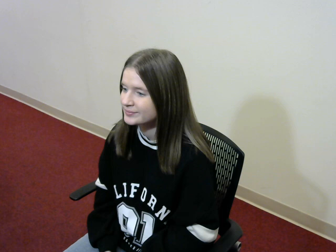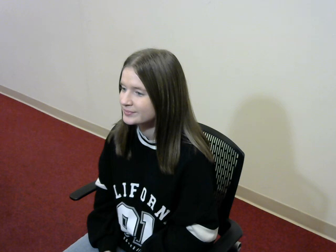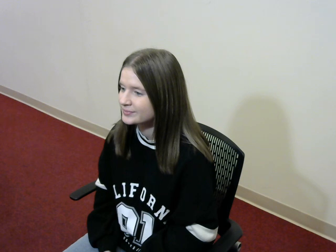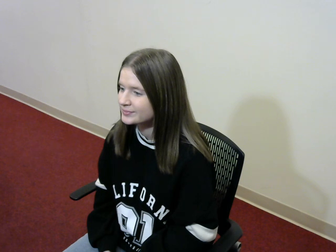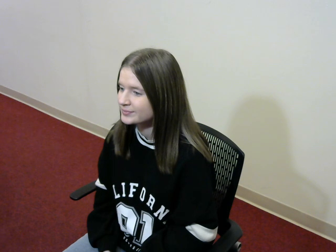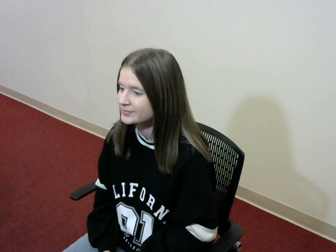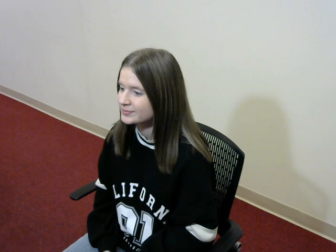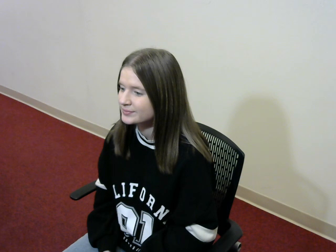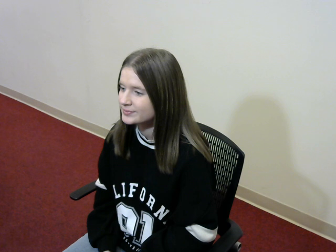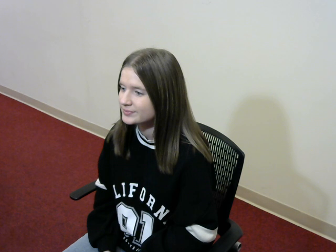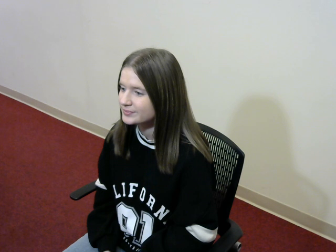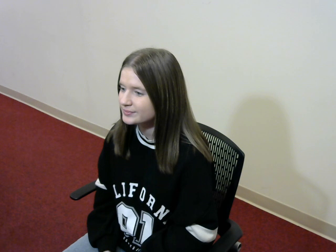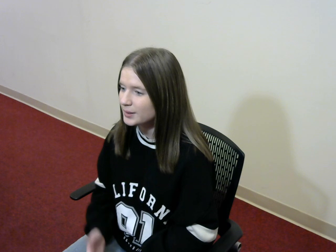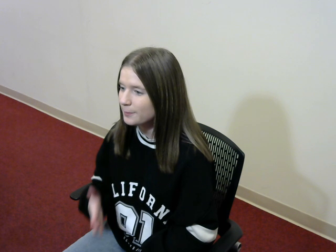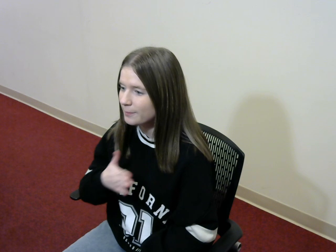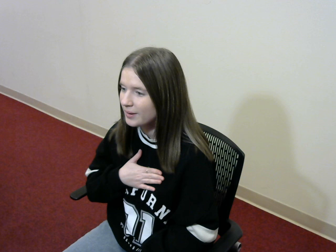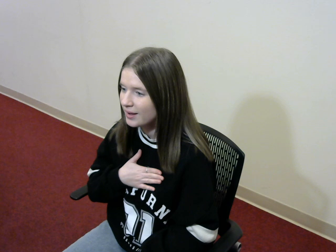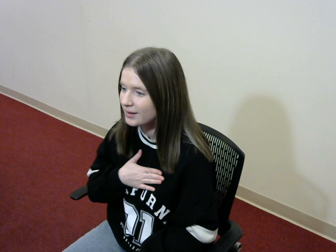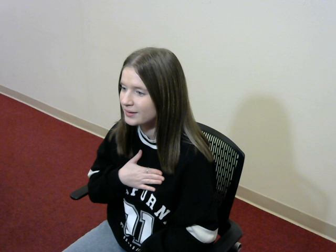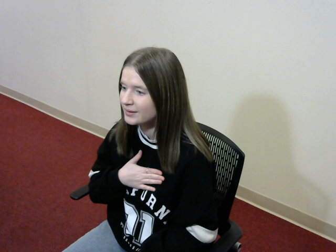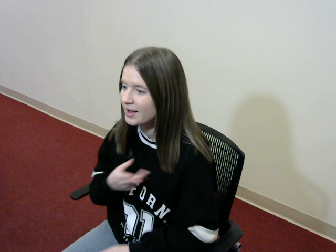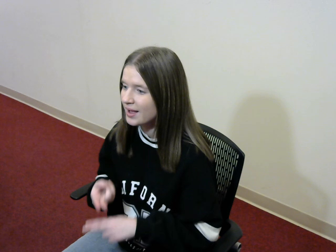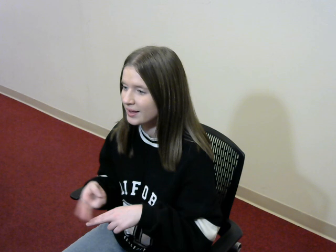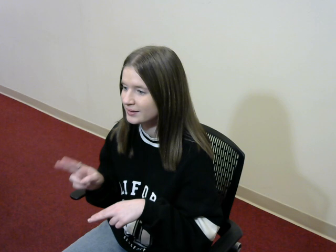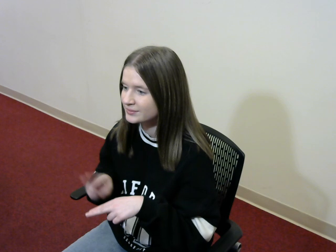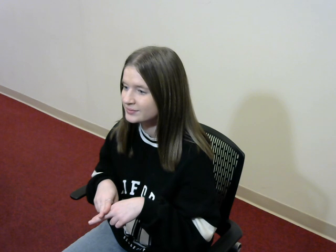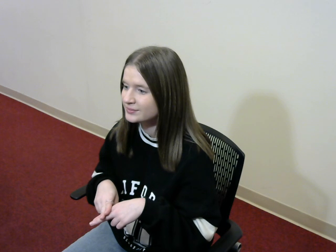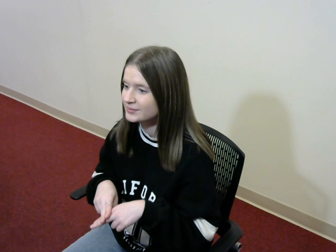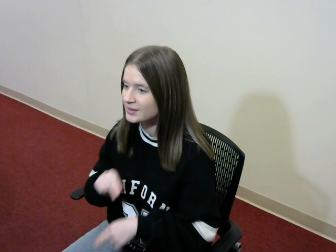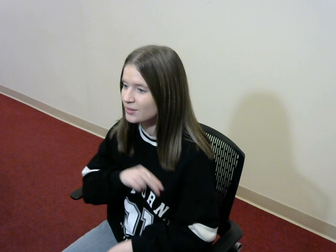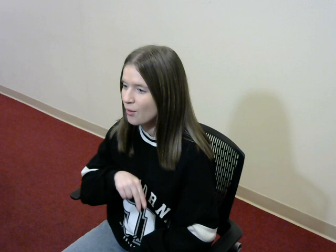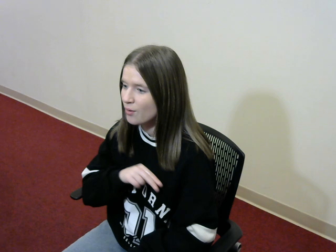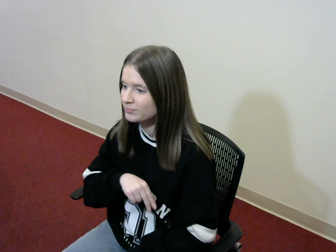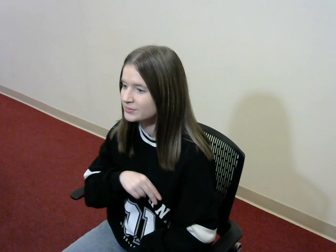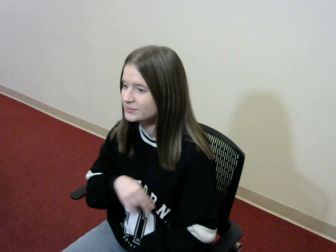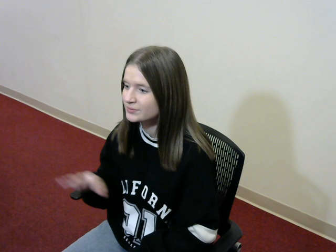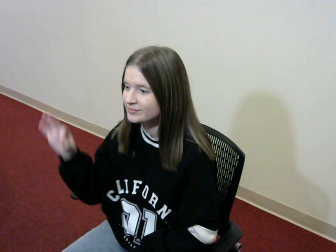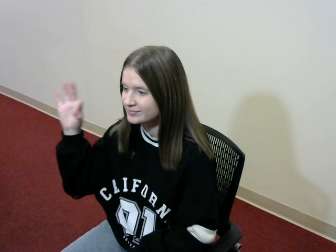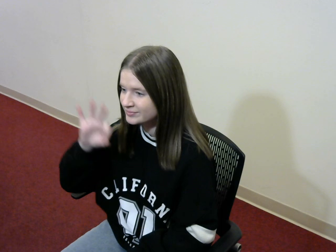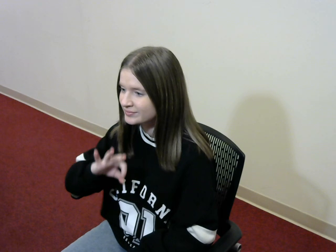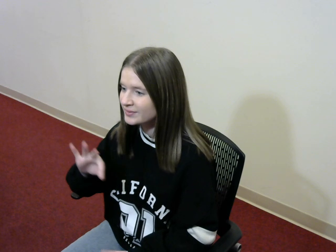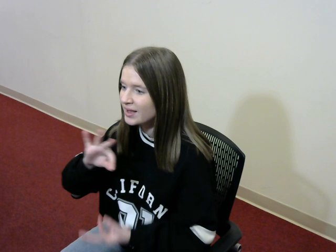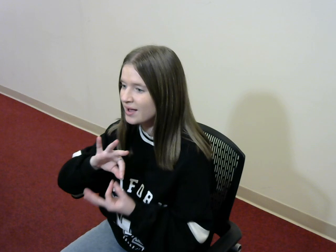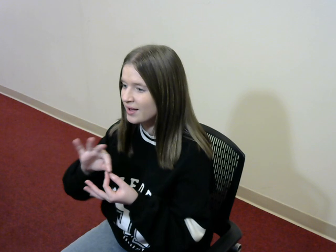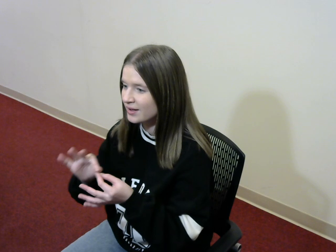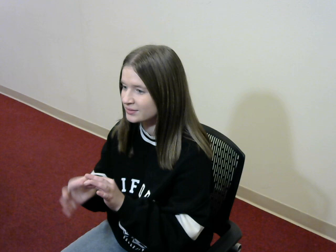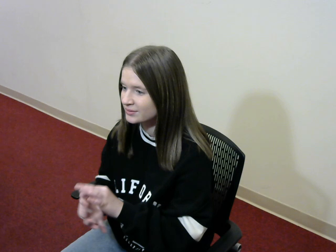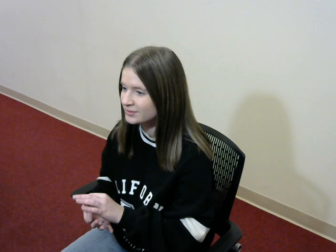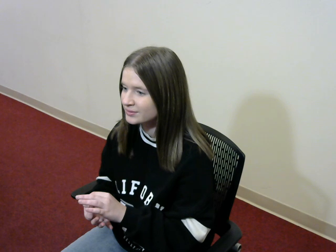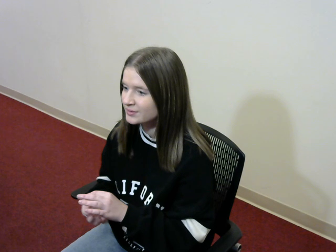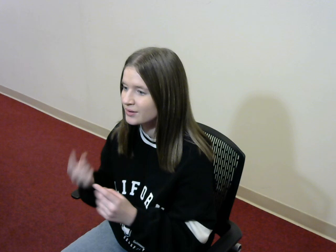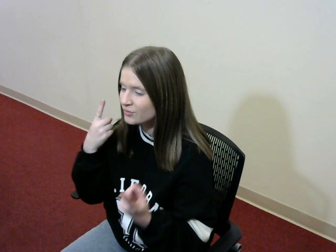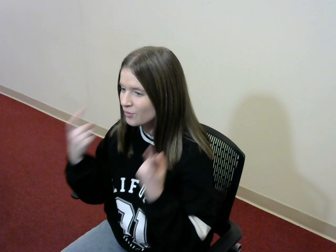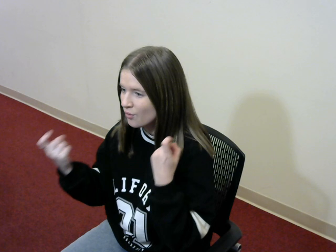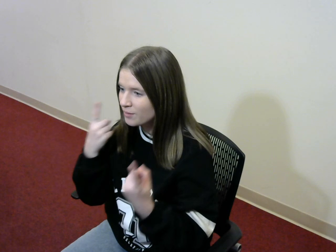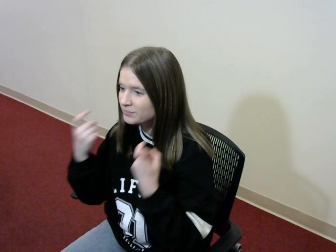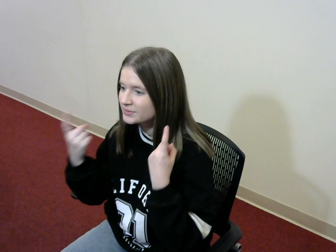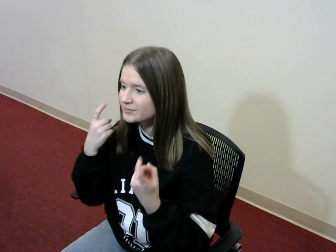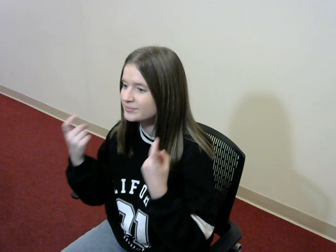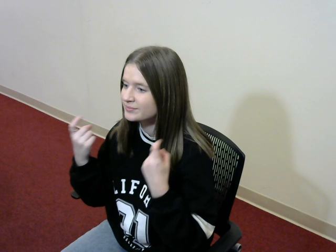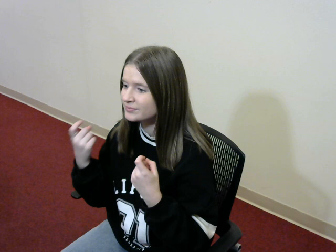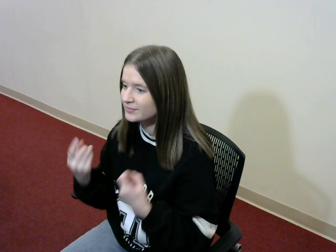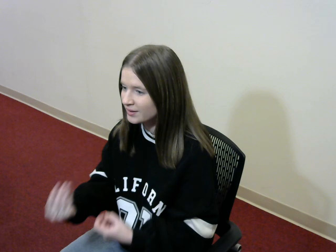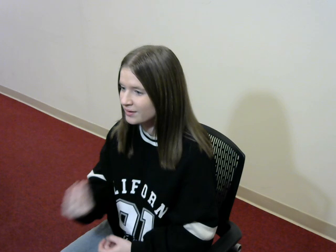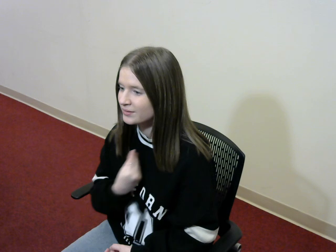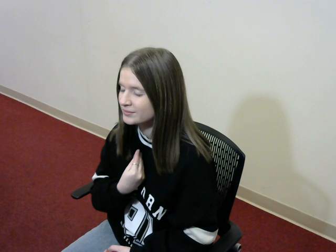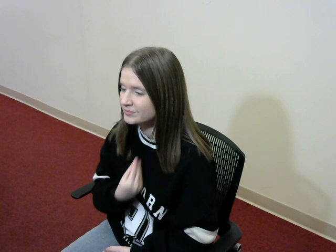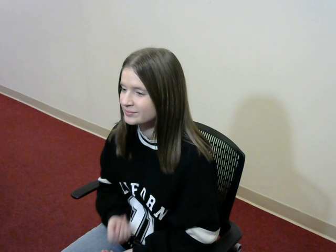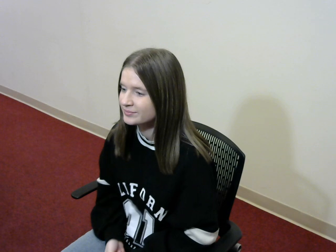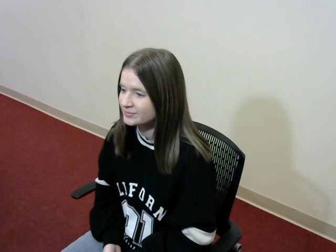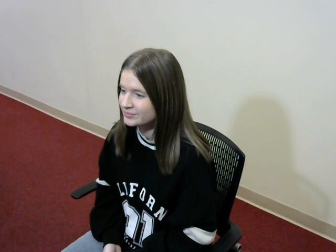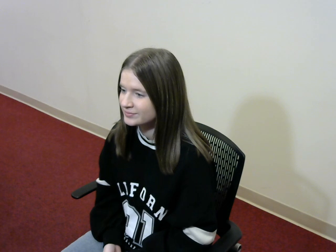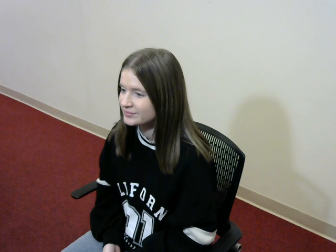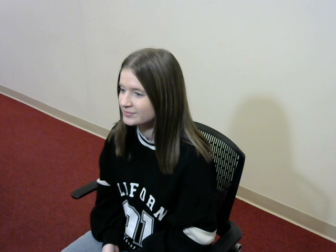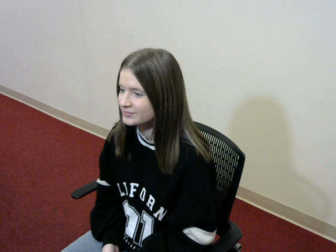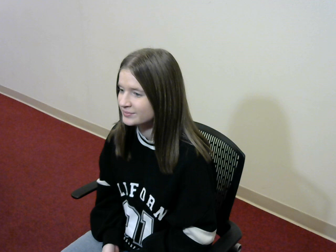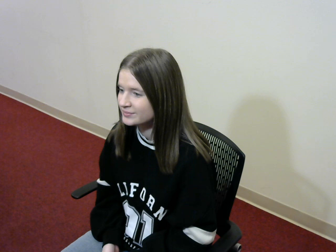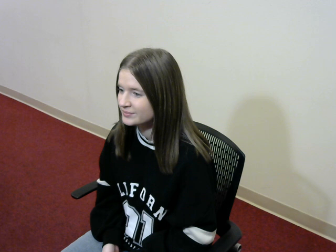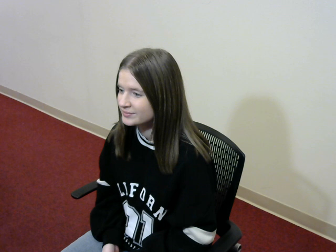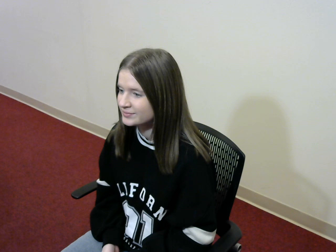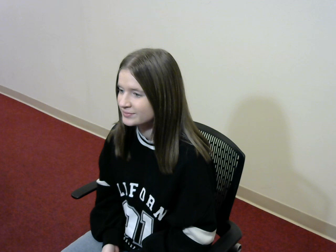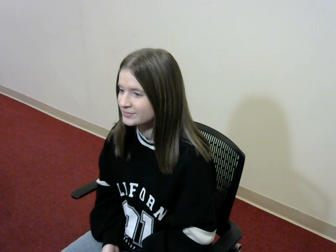Mənə bu iş haqqında ətraflı məlumat verin